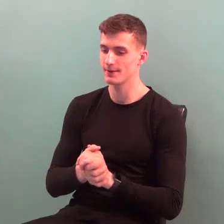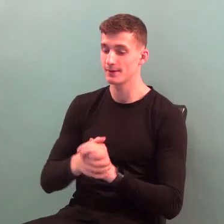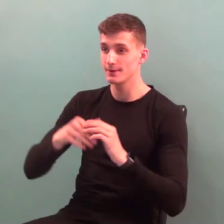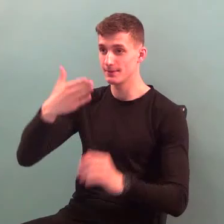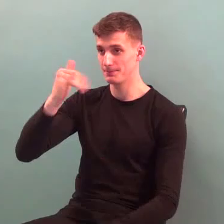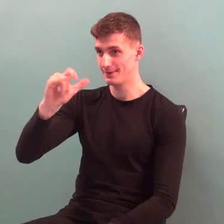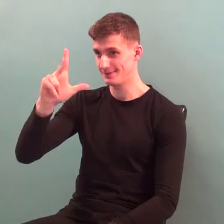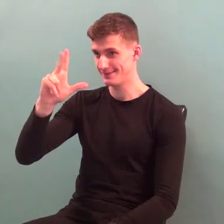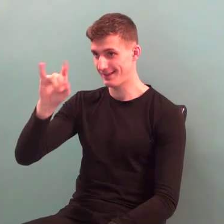MICKEY.